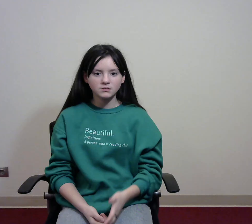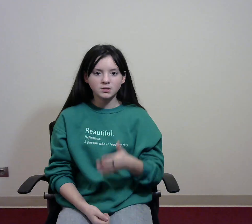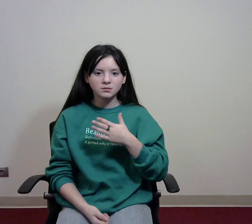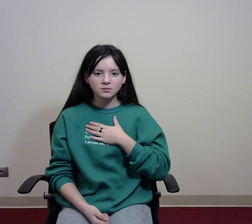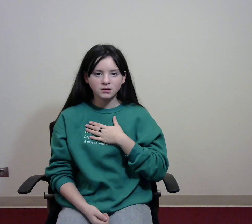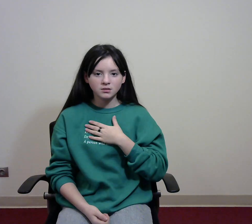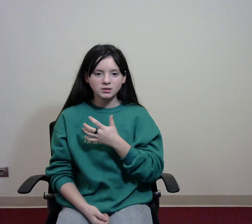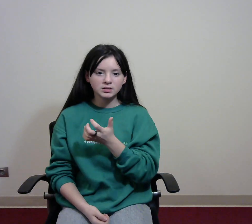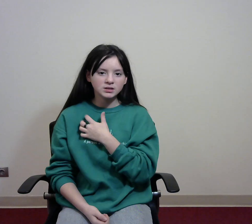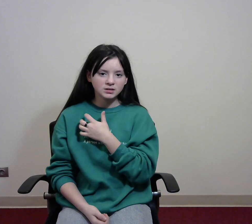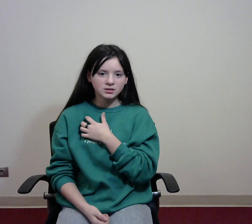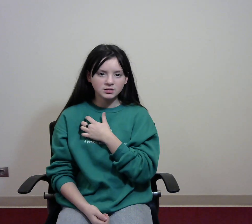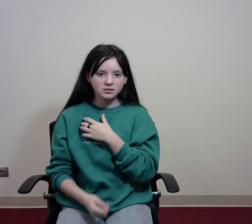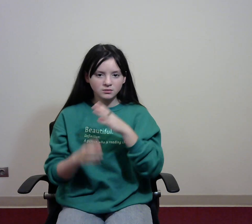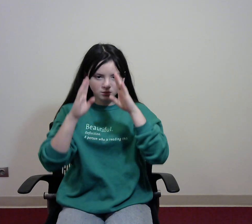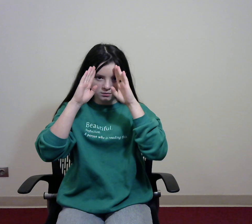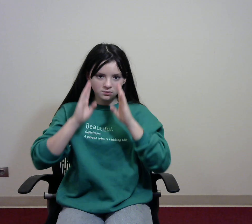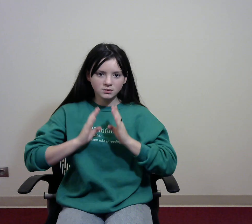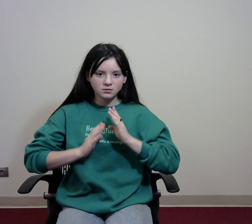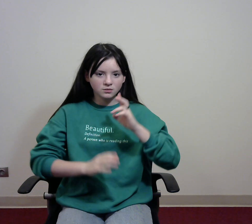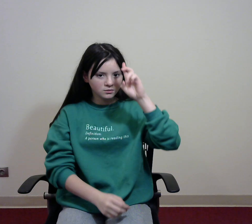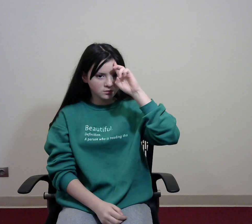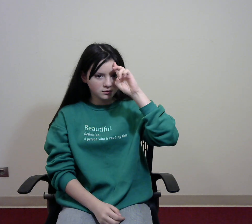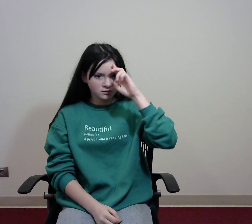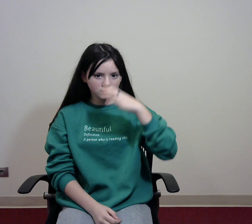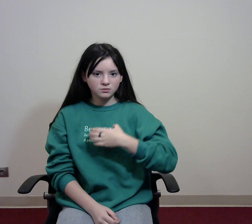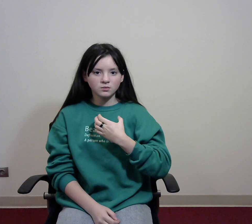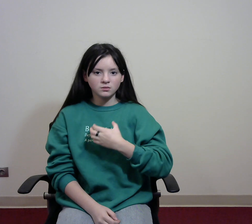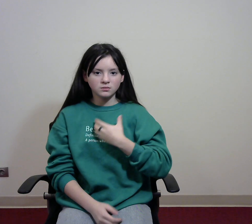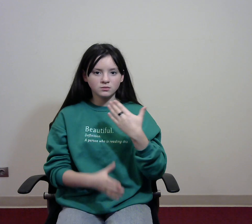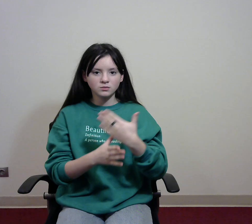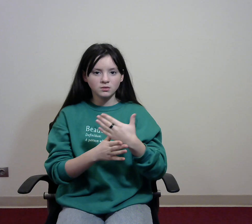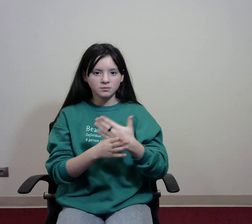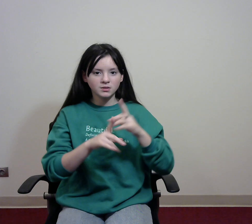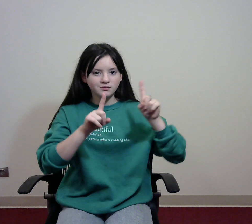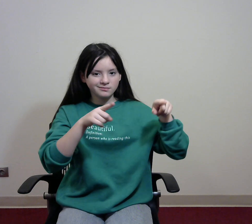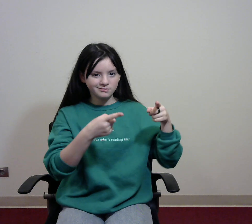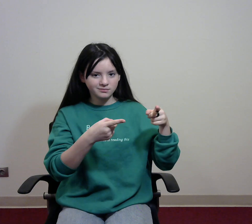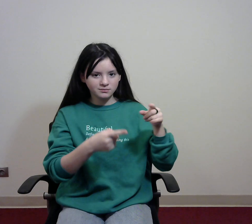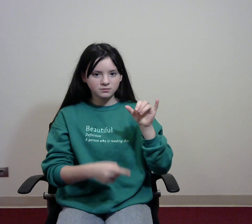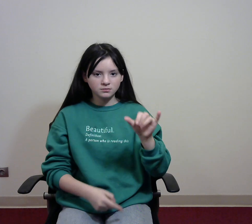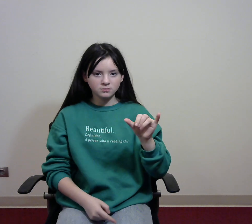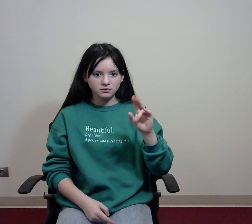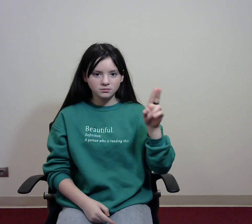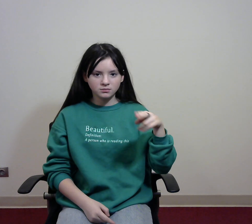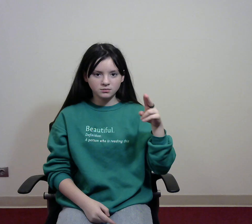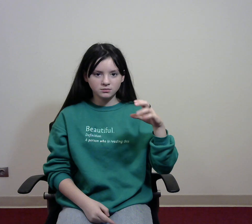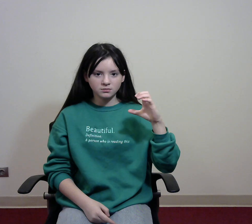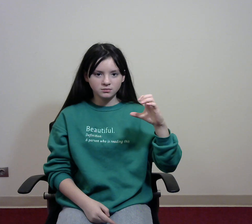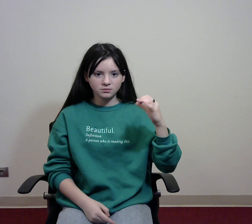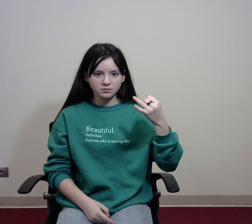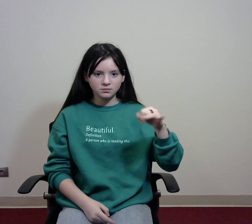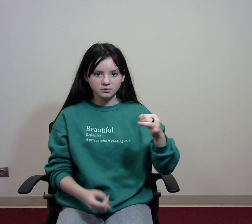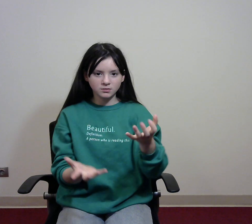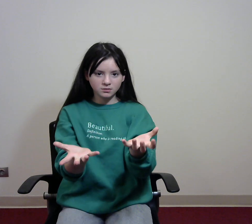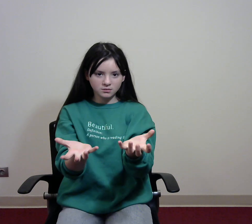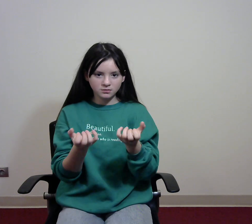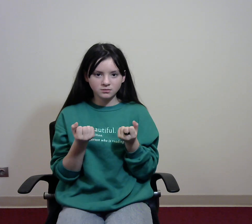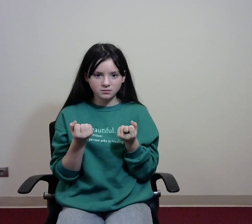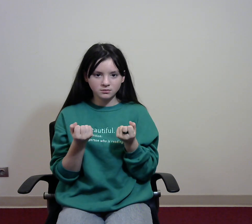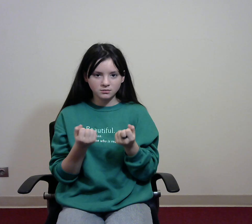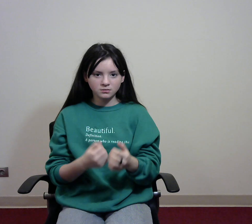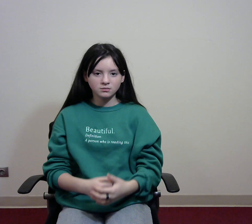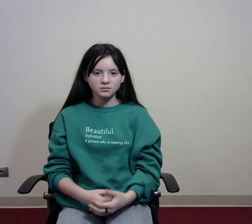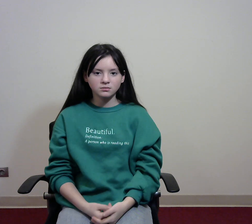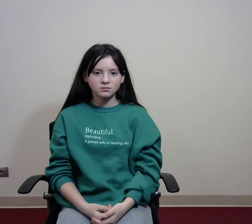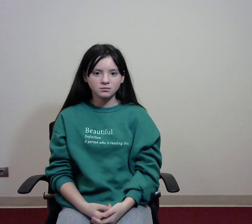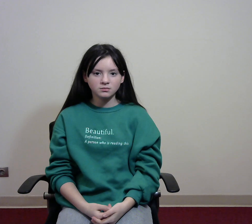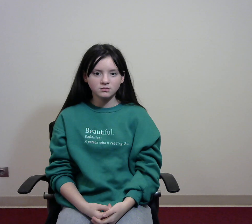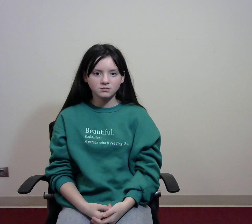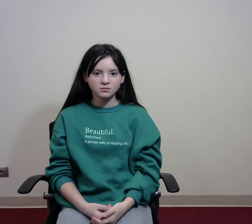Mən istəyirəm ki, ünvanlı dövlət sosial yardımı (ÜDSY) alım